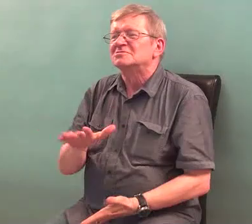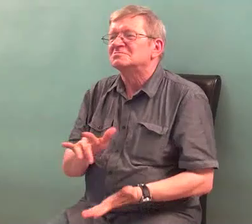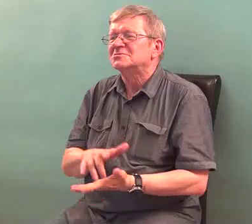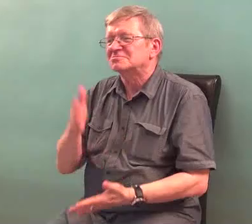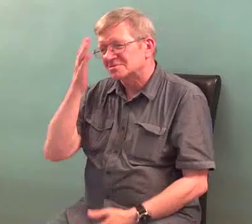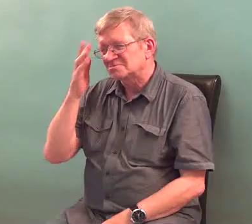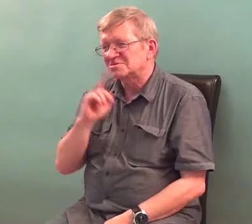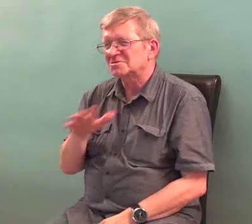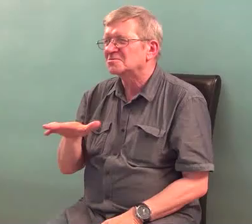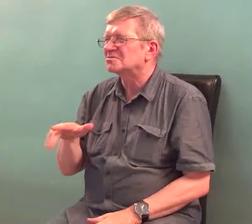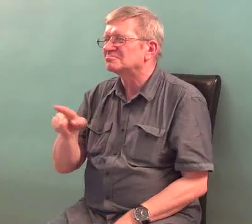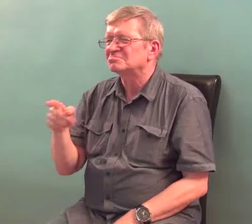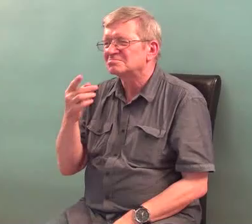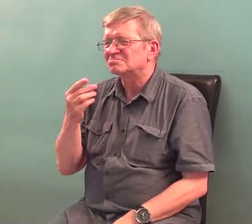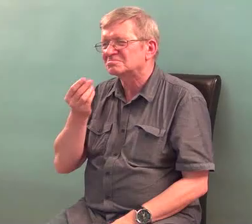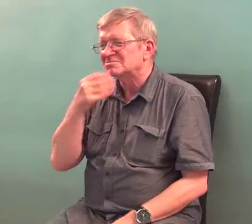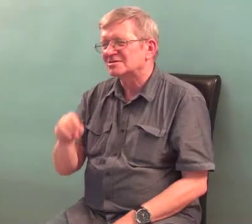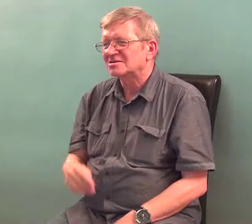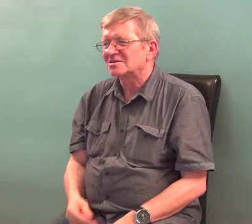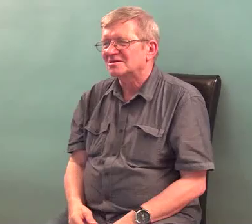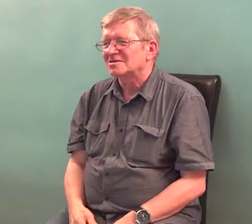Czy znasz w Przemyślu jakieś najlepsze miejsce?